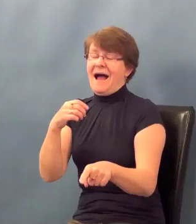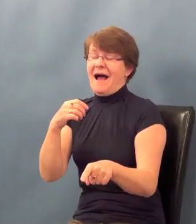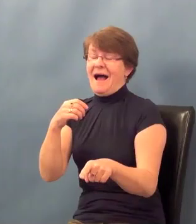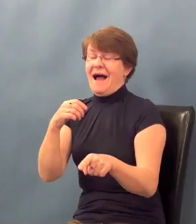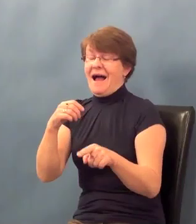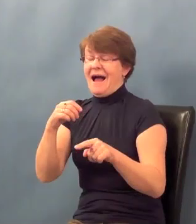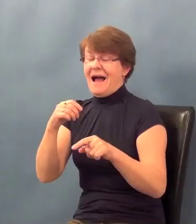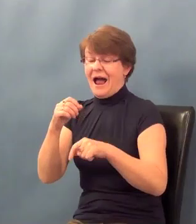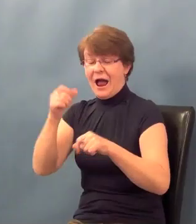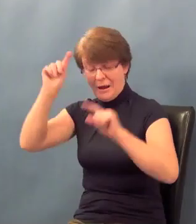To...